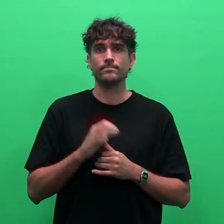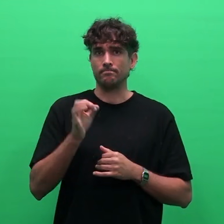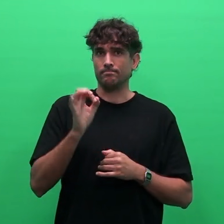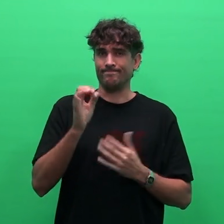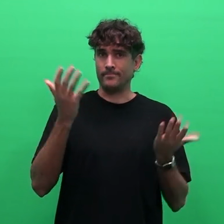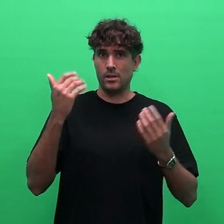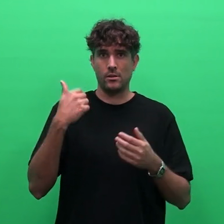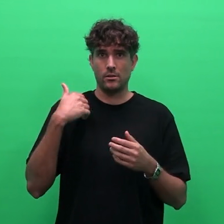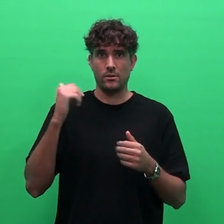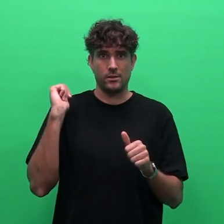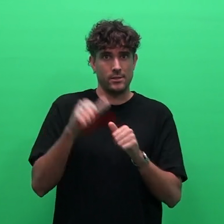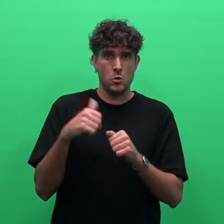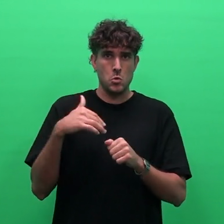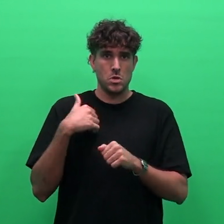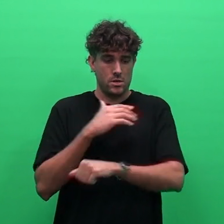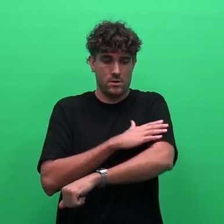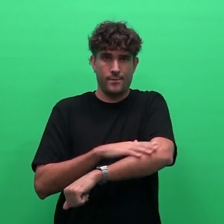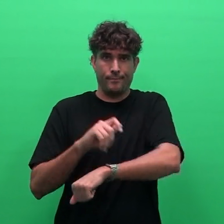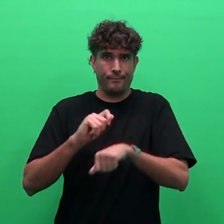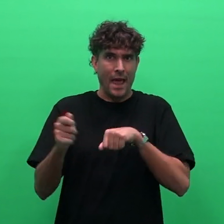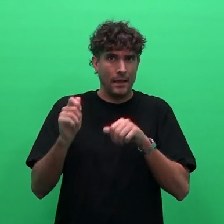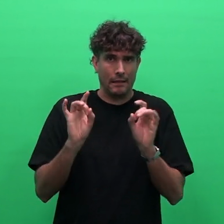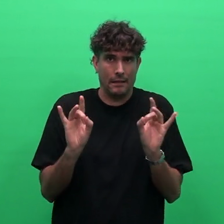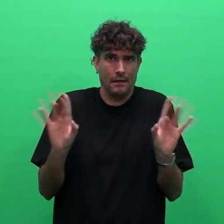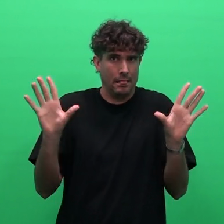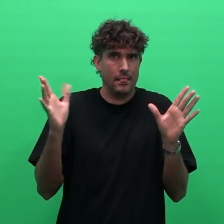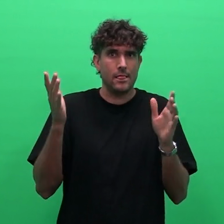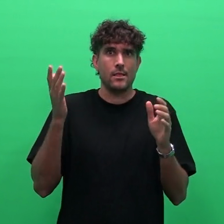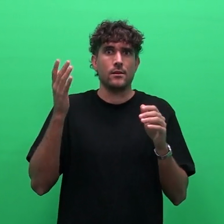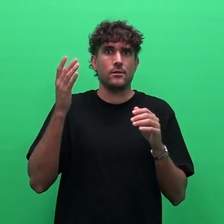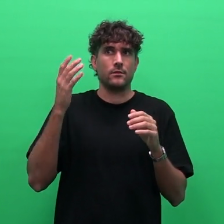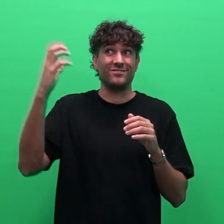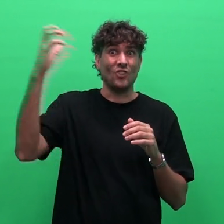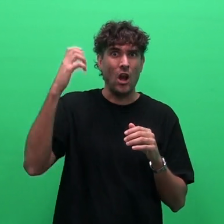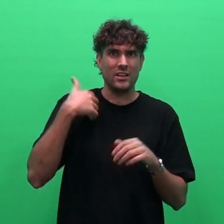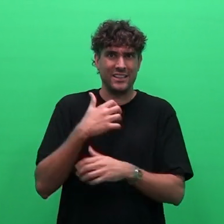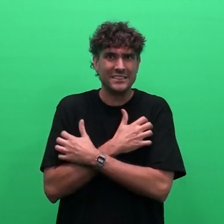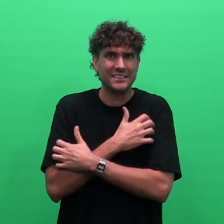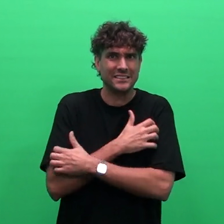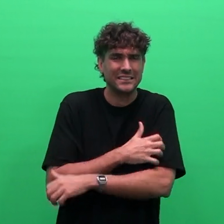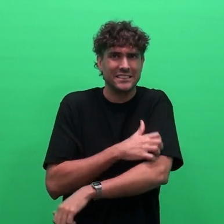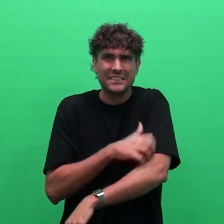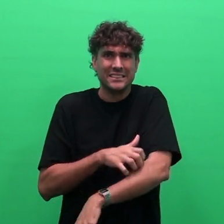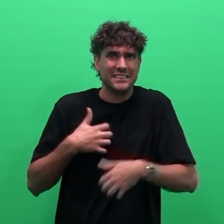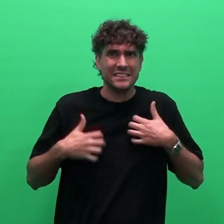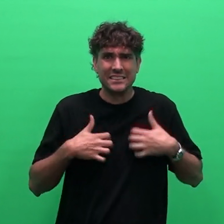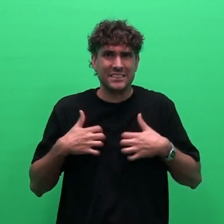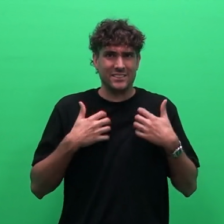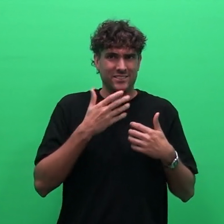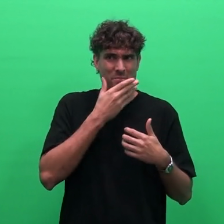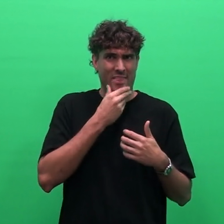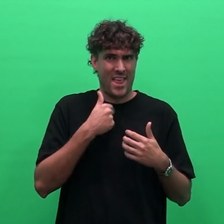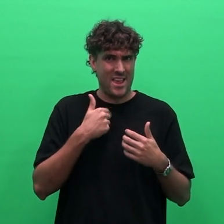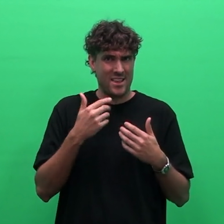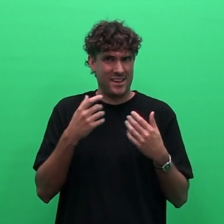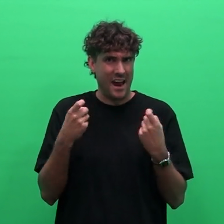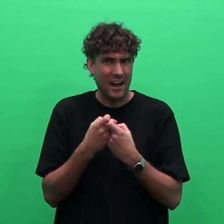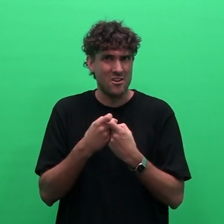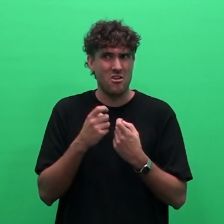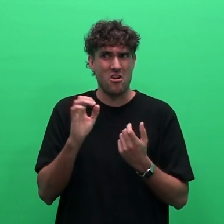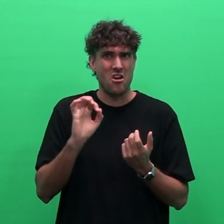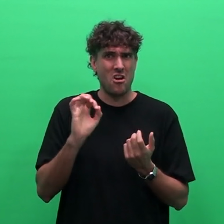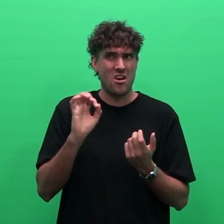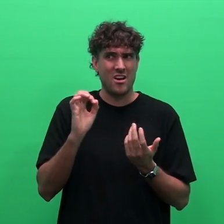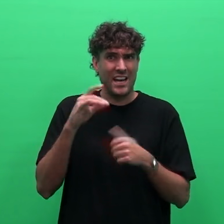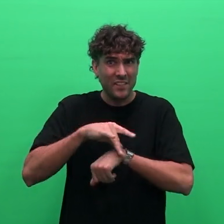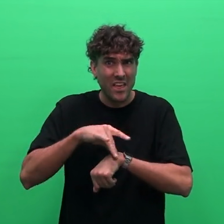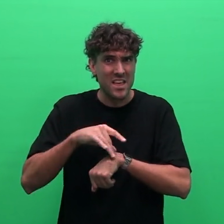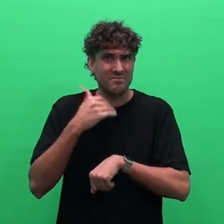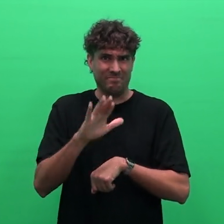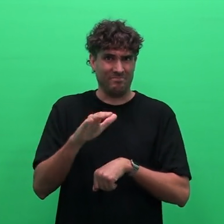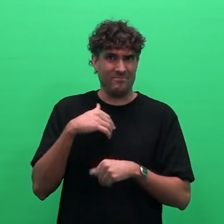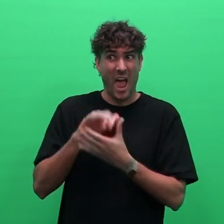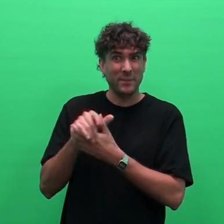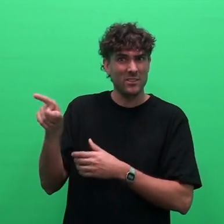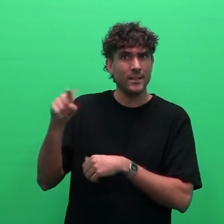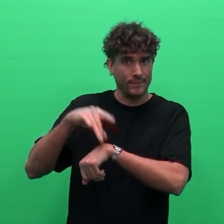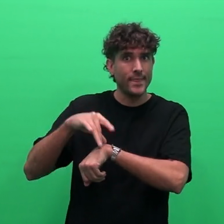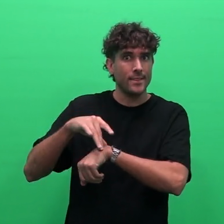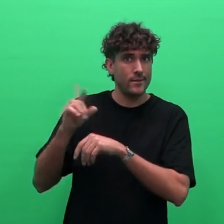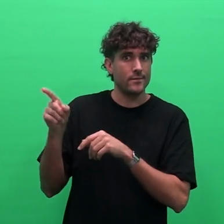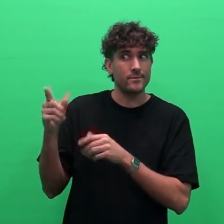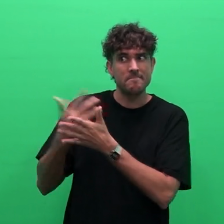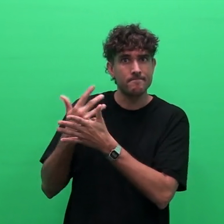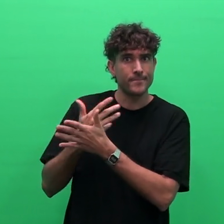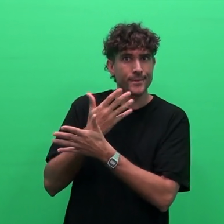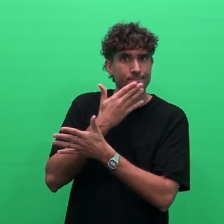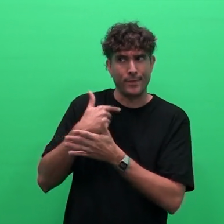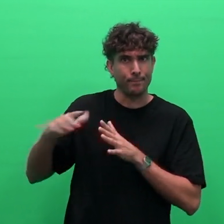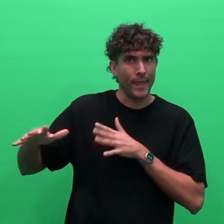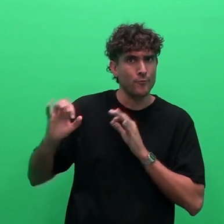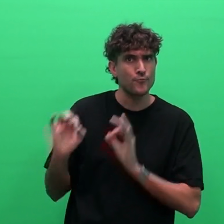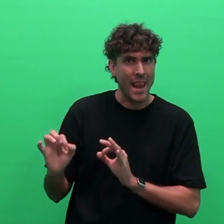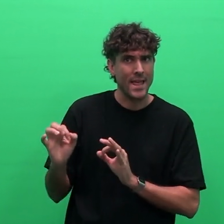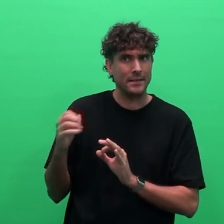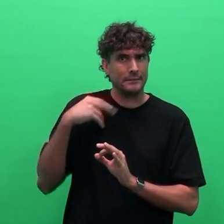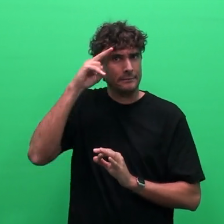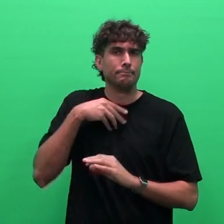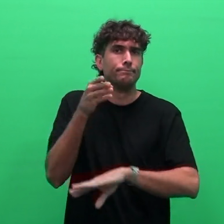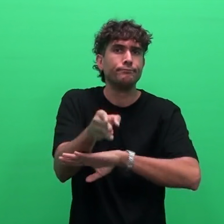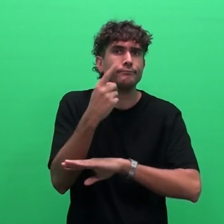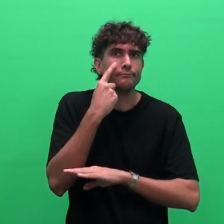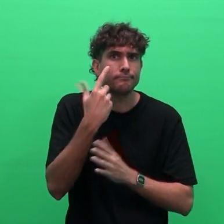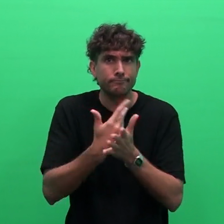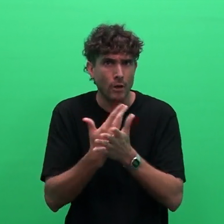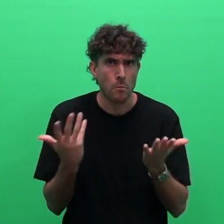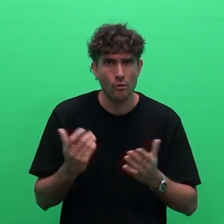Sí, tinc la pell molt delicada, quan em dona el sol tinc picors, em sembla que tinc al·lèrgia o alguna malaltia. Tinc un amic que té una malaltia i pel que m'ha explicat em sembla que tenim alguna cosa semblant, estic preocupat i he vingut perquè em pugueu explicar què em passa.